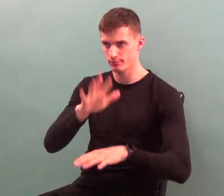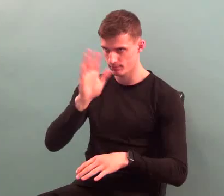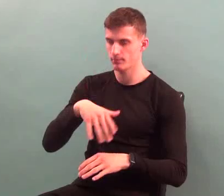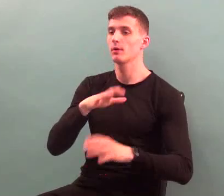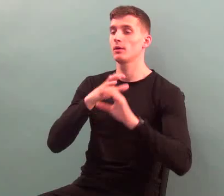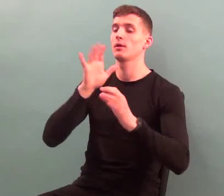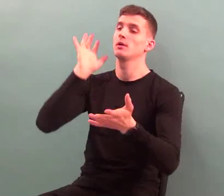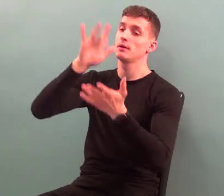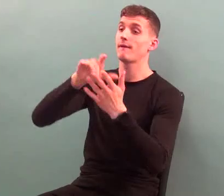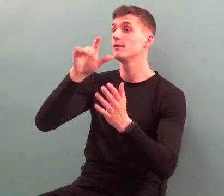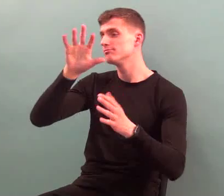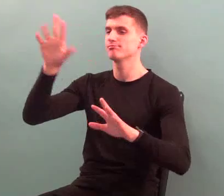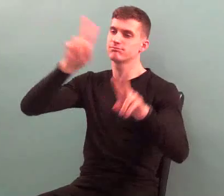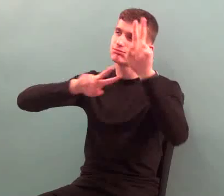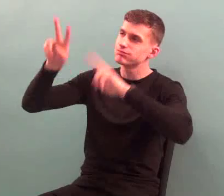Docierają na miejsce i zwiedzają.